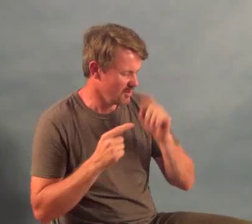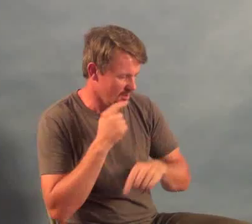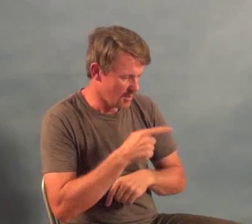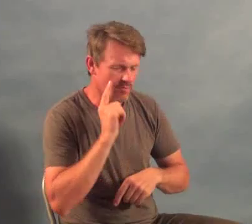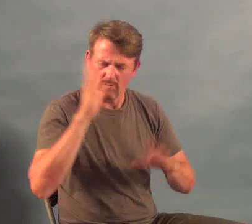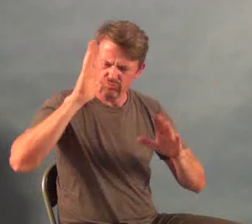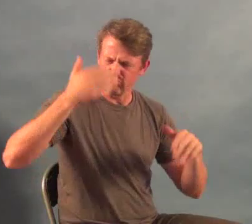Wszyscy się na to zgadzają.